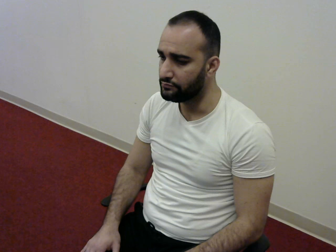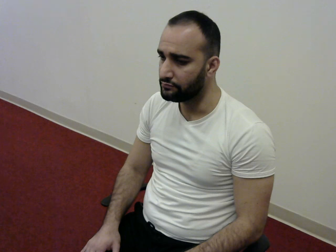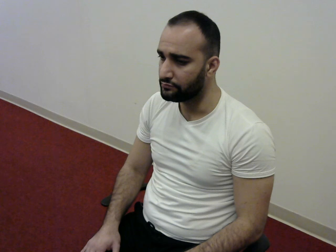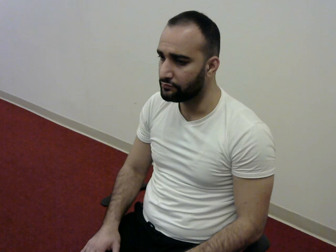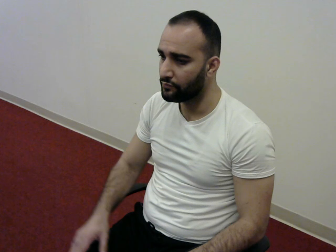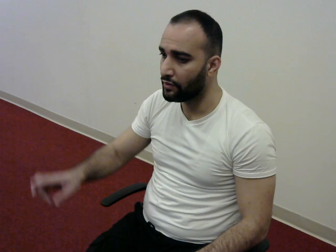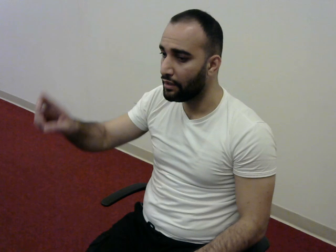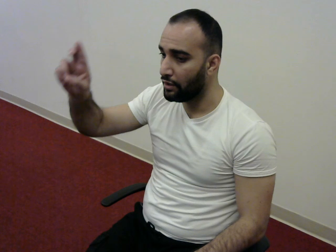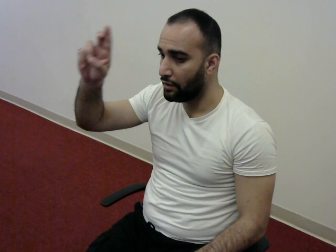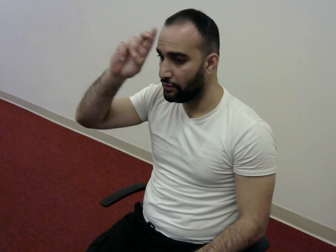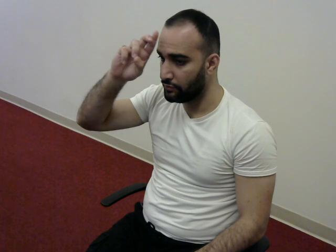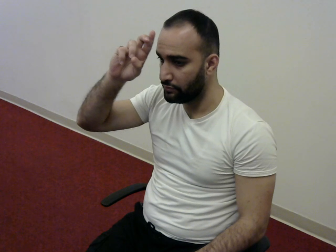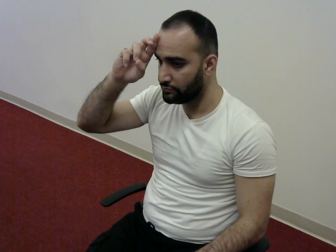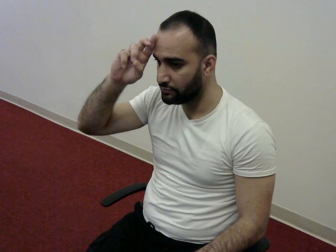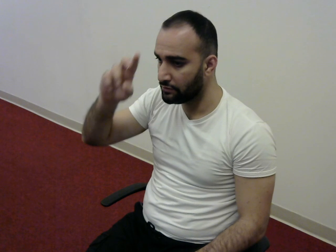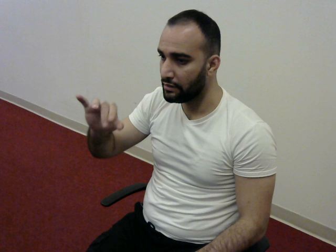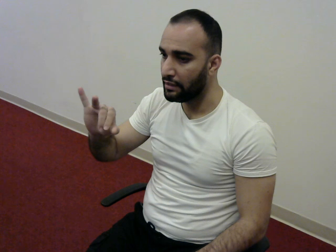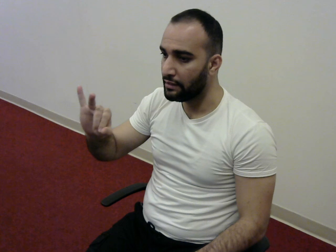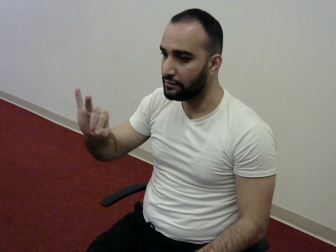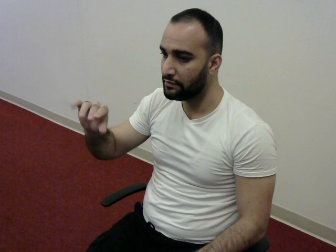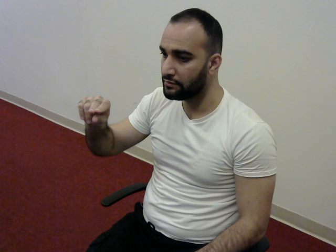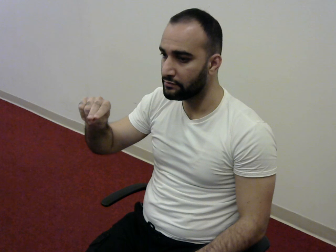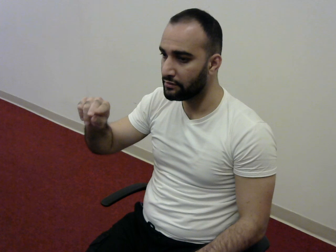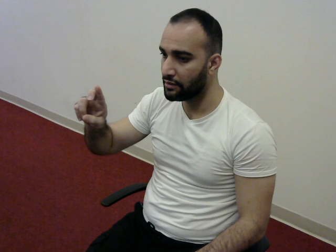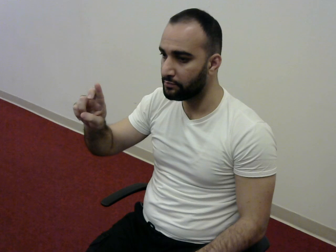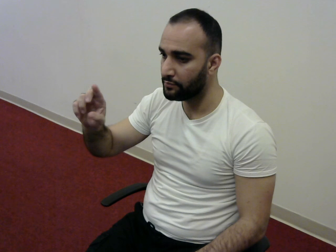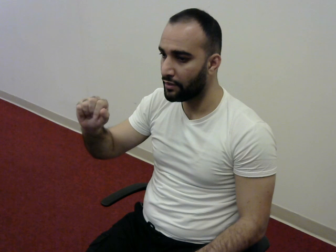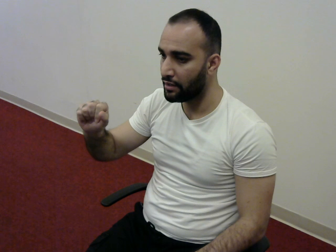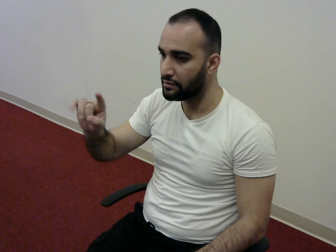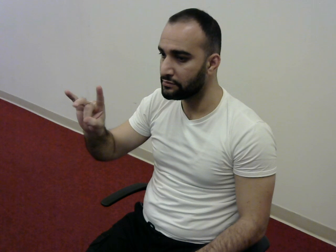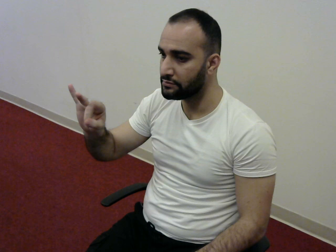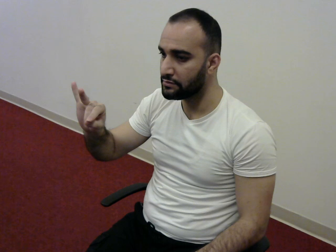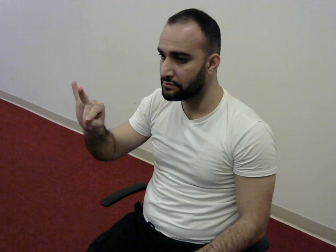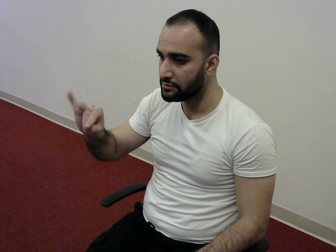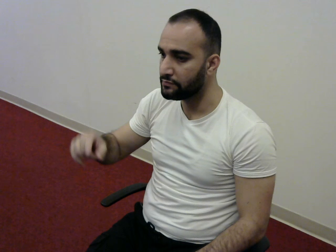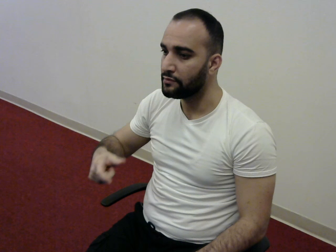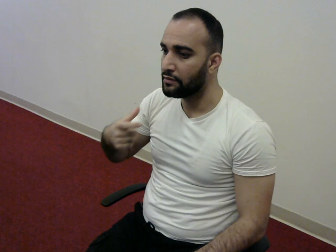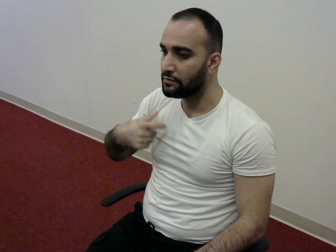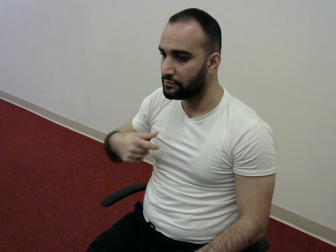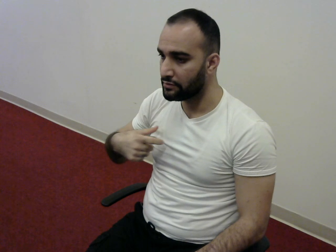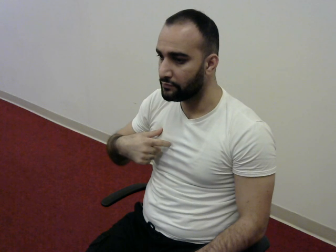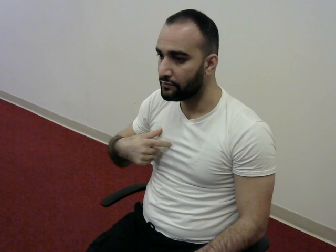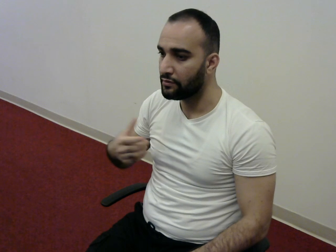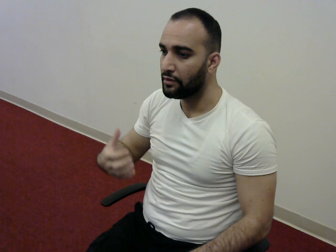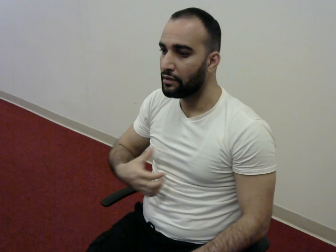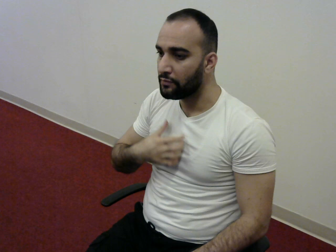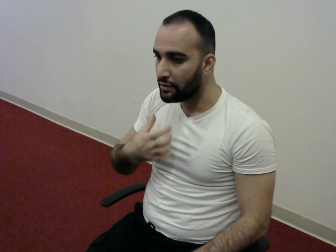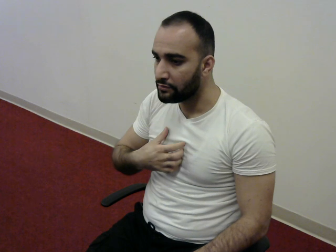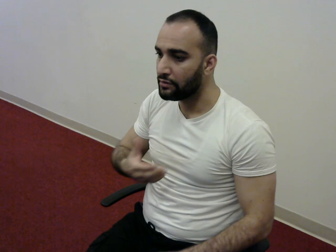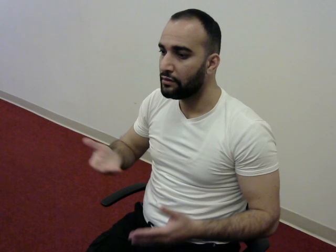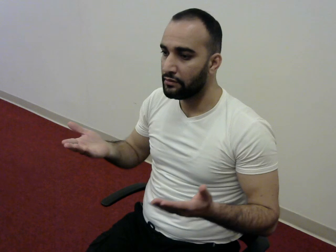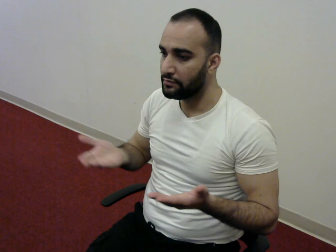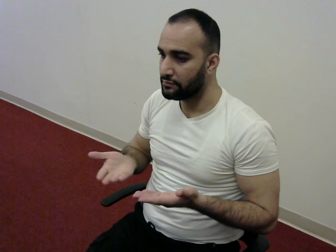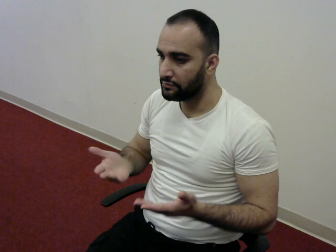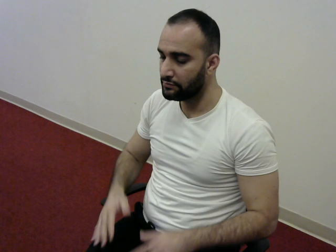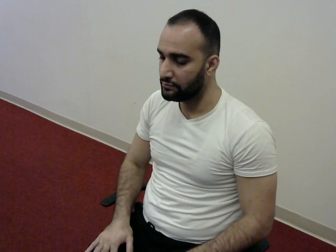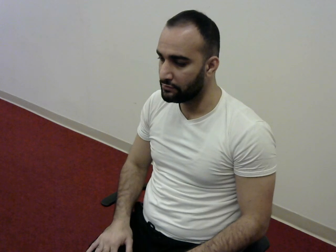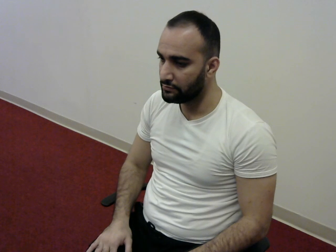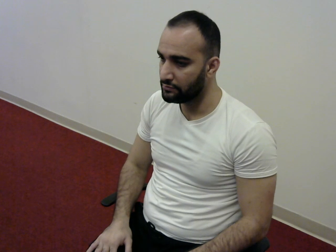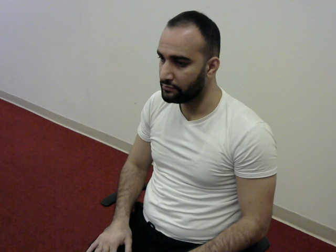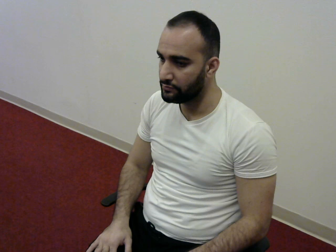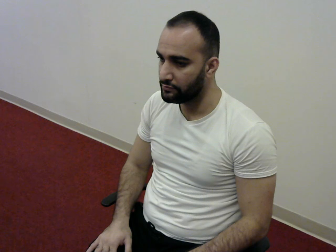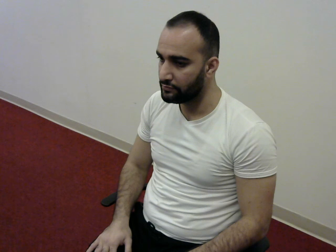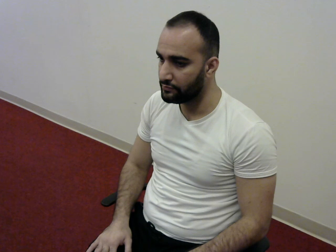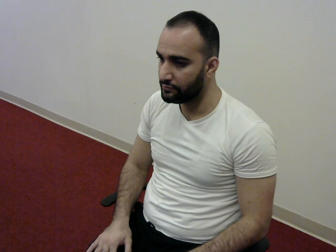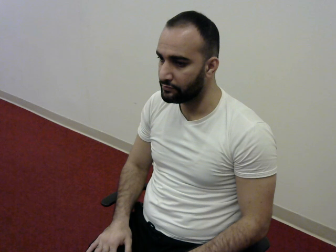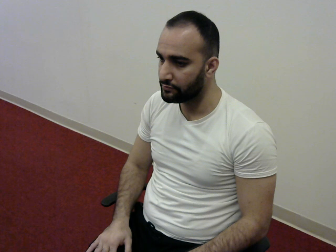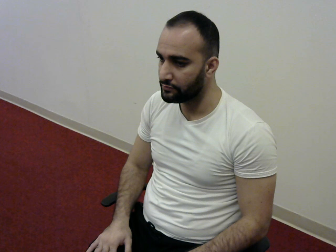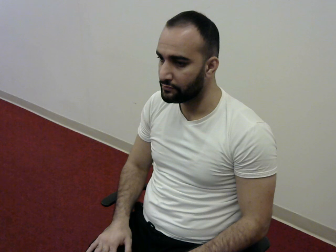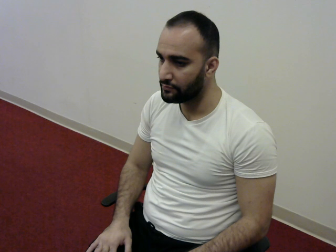Dövlət icbari şəxsi sığorta nədir?